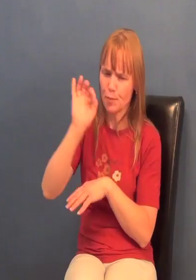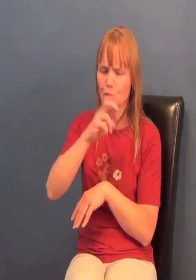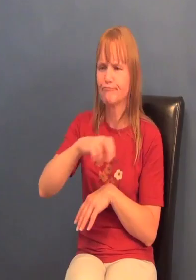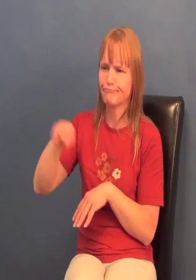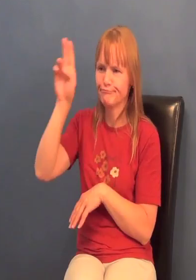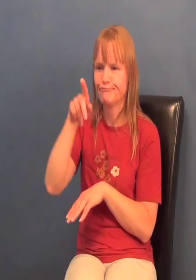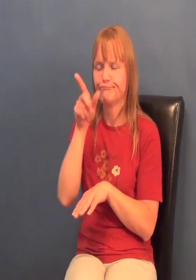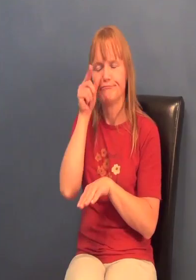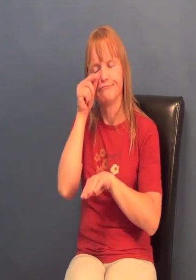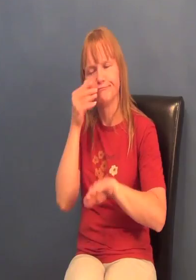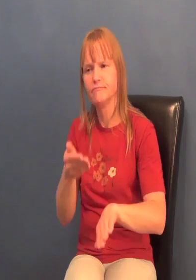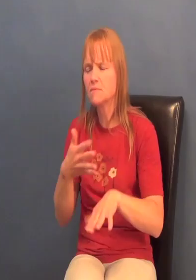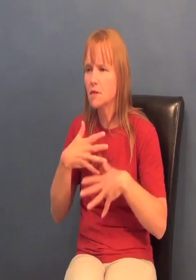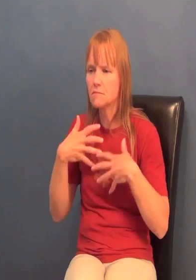Wchodzi na górę, kładzie się spać, jest bardzo zmęczony.